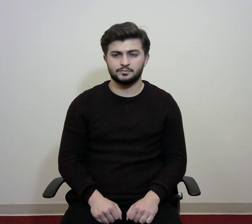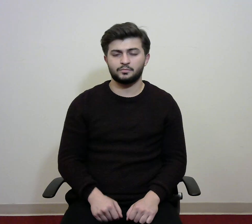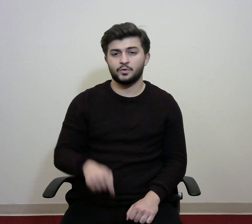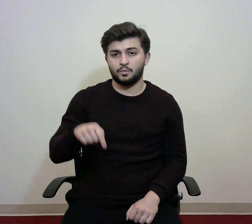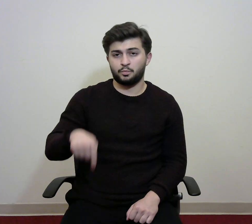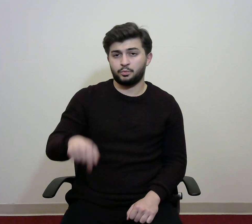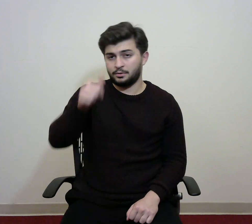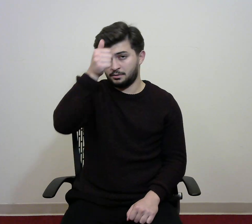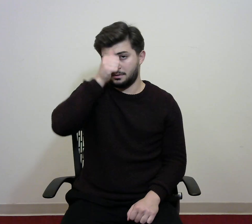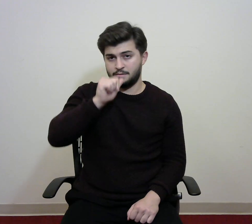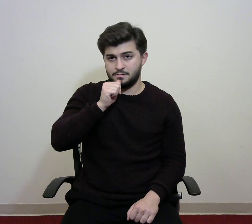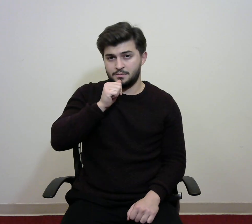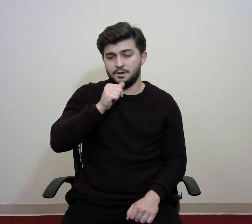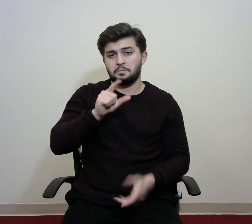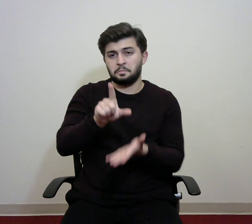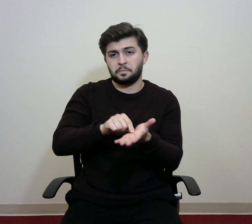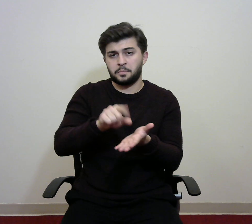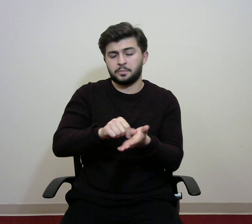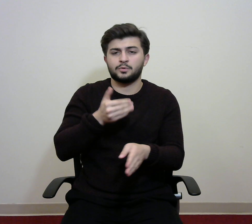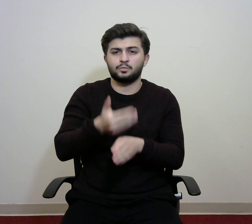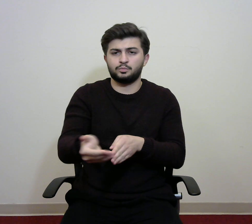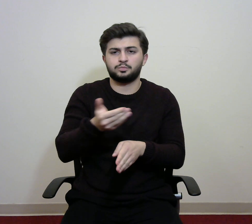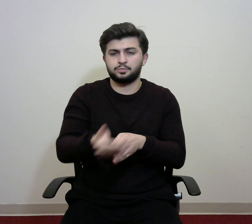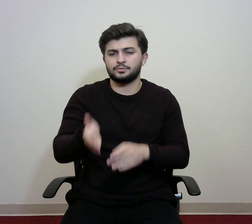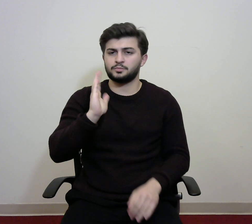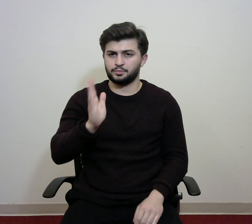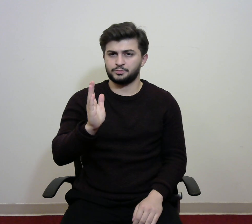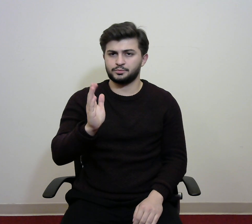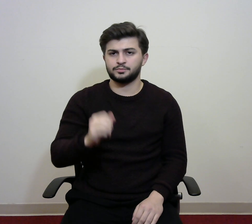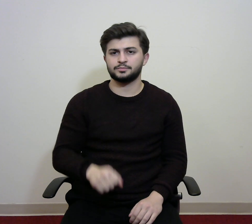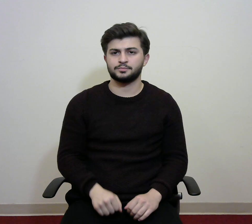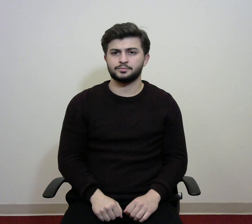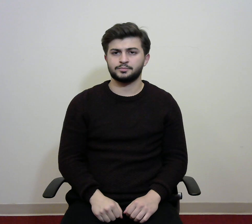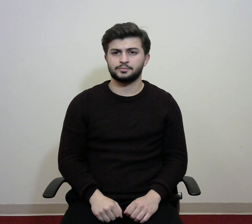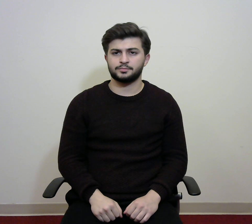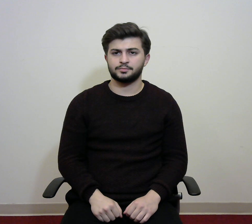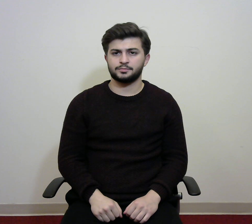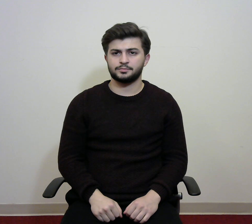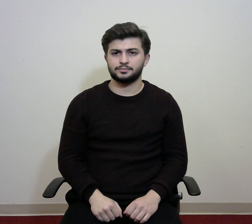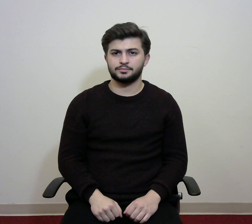Bu ay pensiyalar gecikəcək